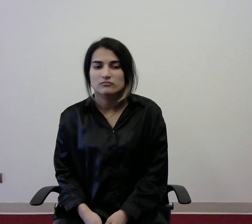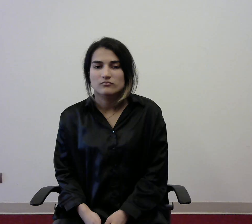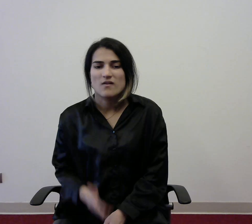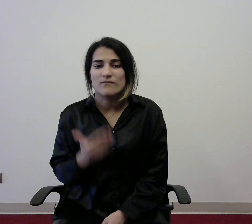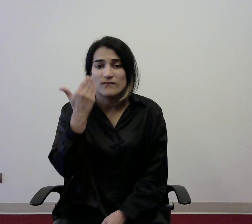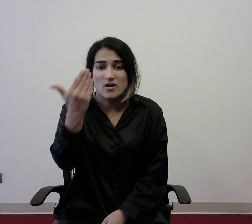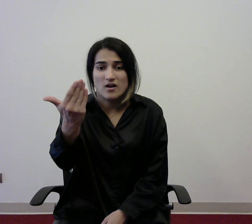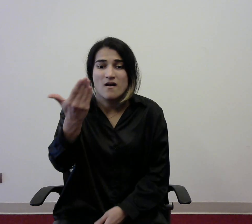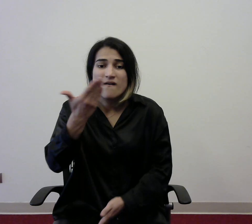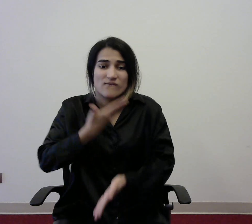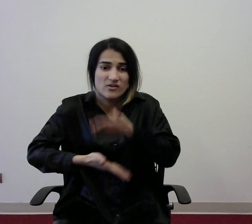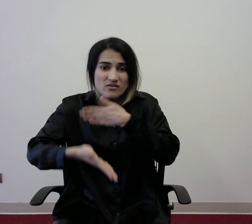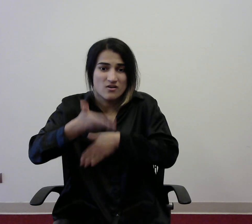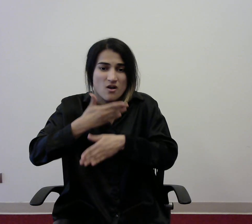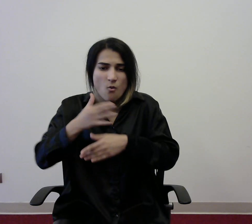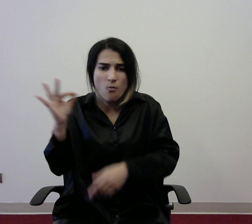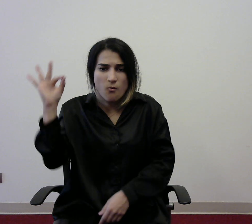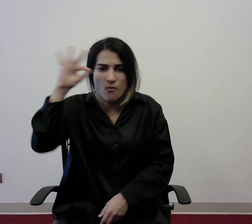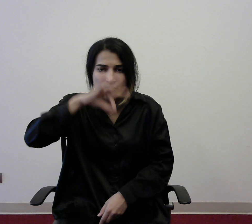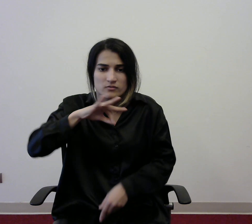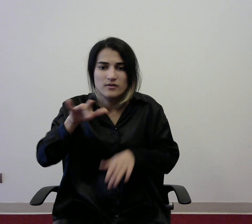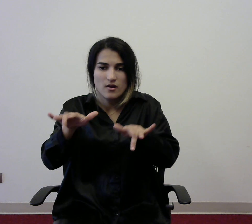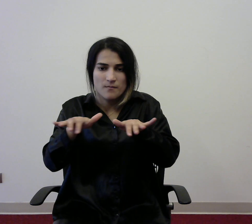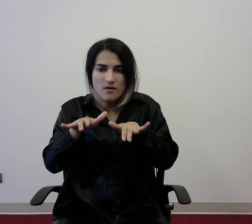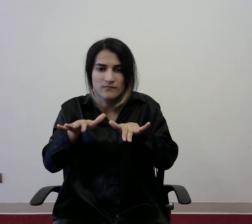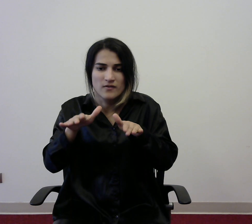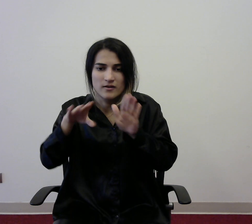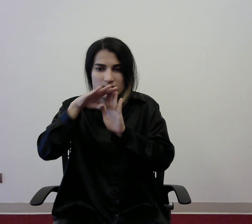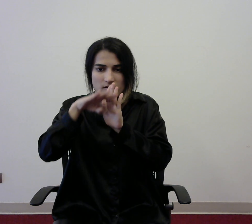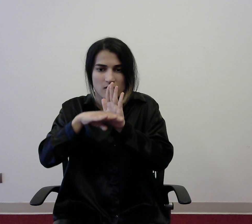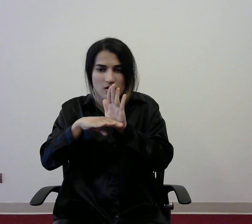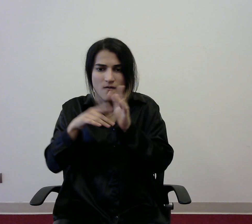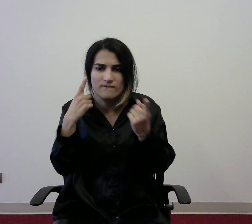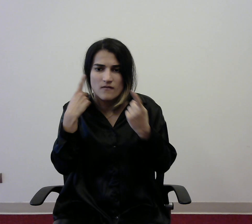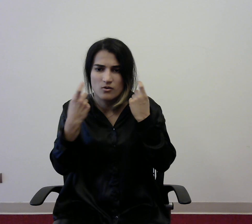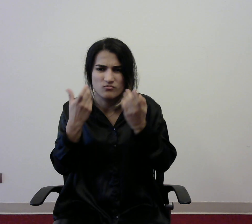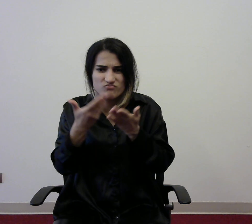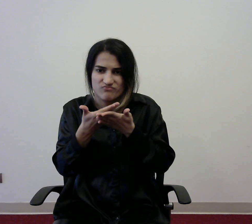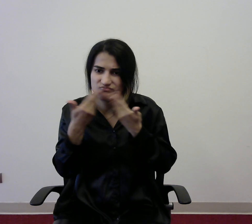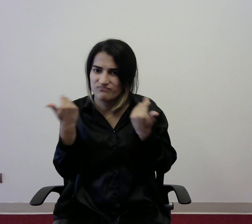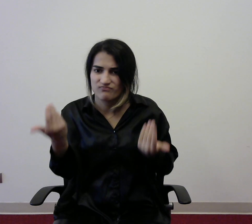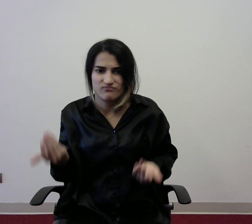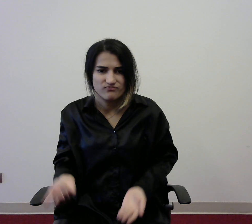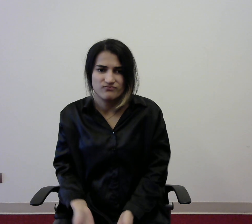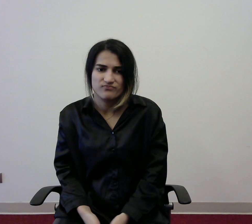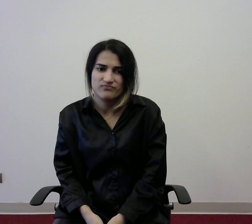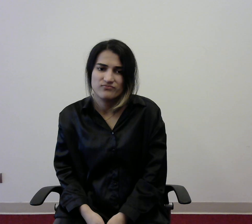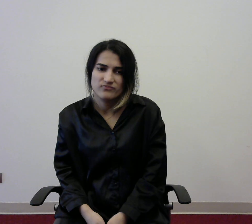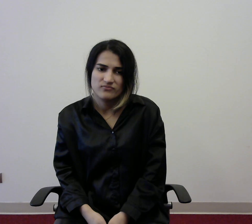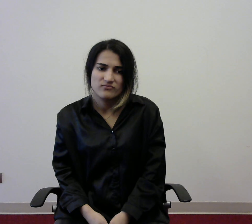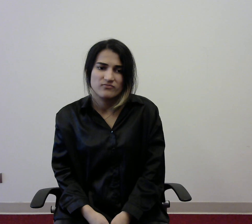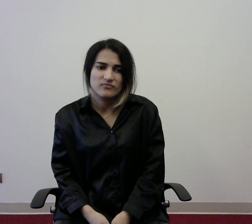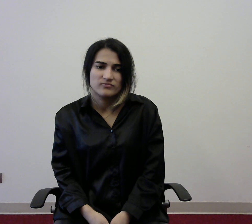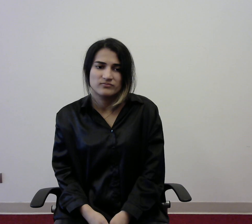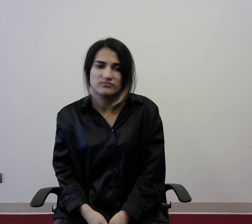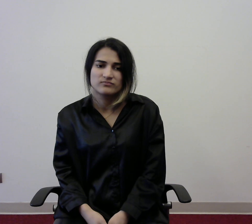Sizin əlilliyiniz haqqınızda sistemdə məlumat yoxdur